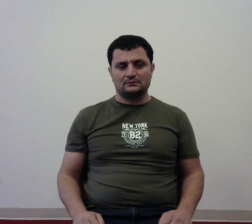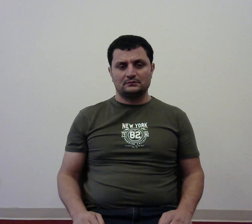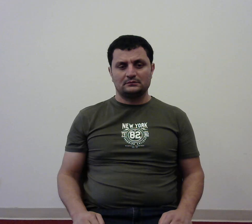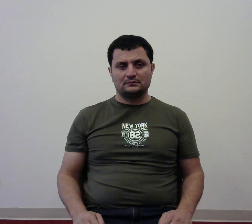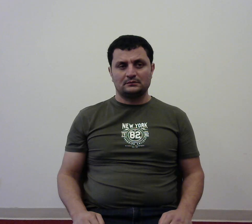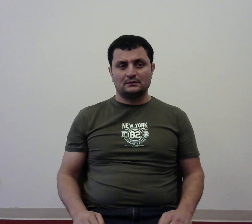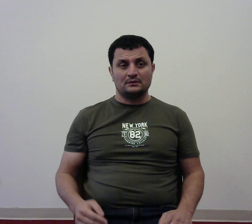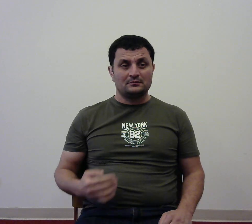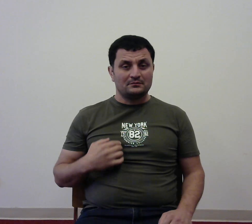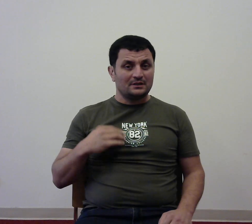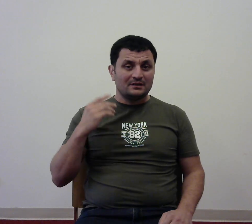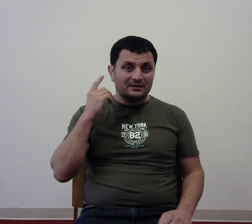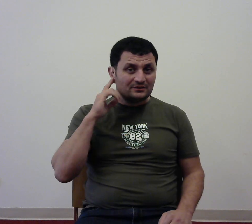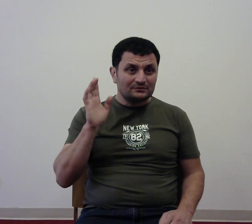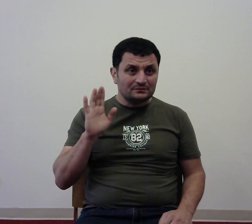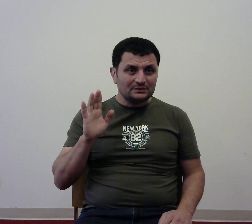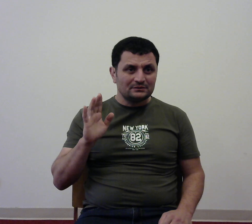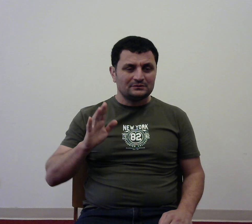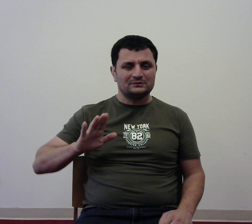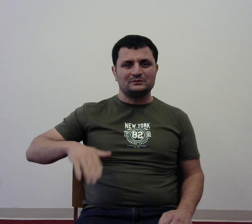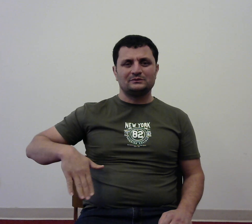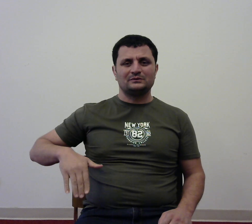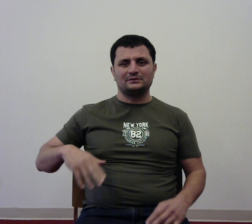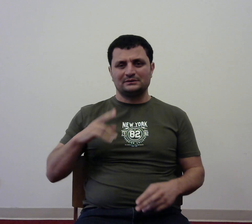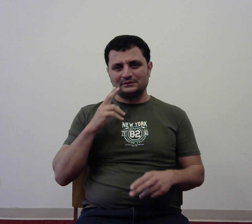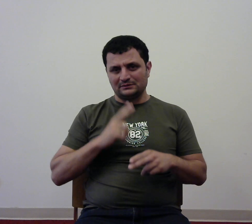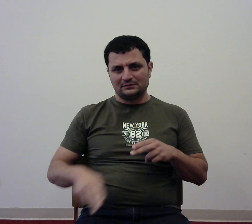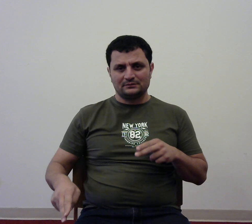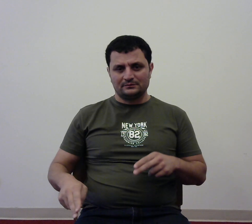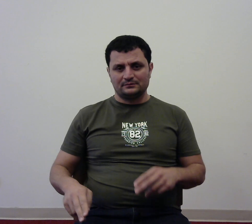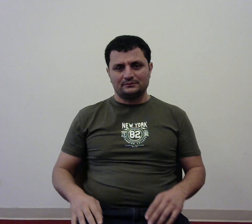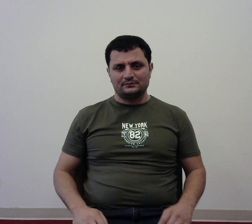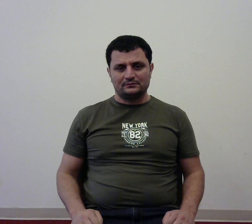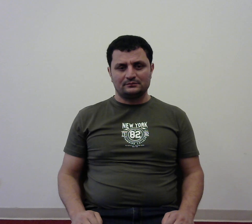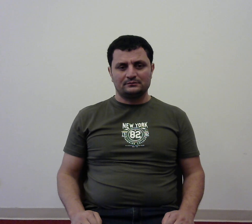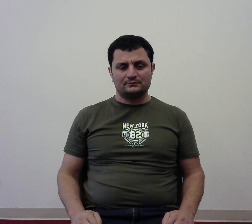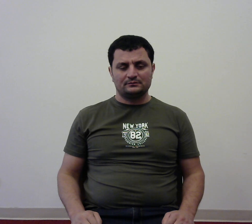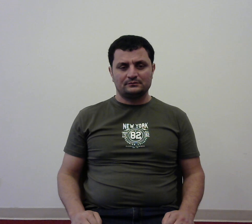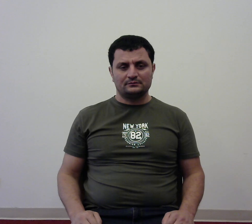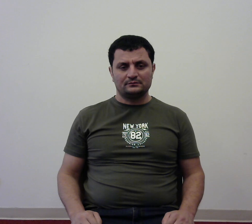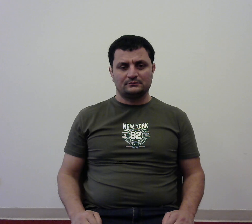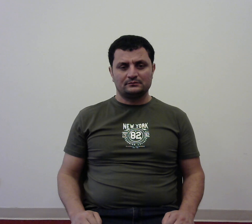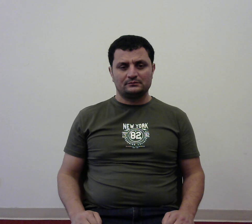Mən eşitməni sonradan itirmişəm